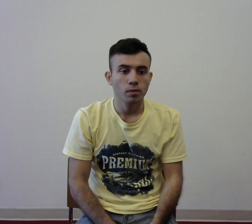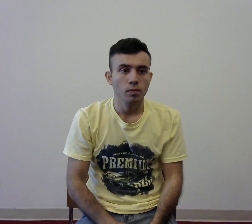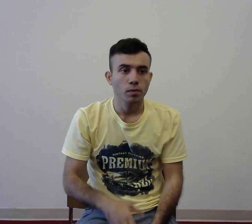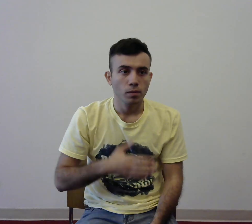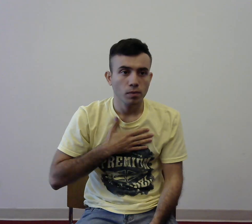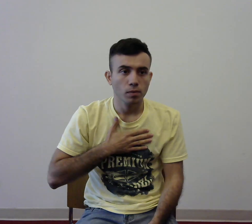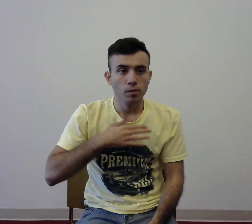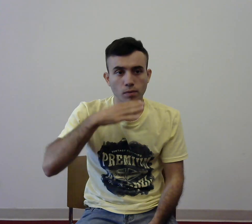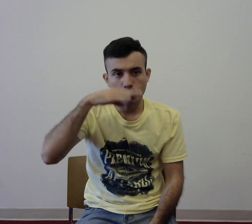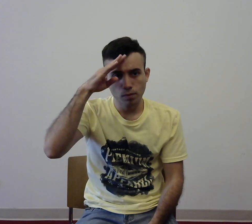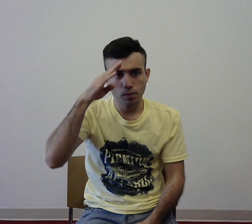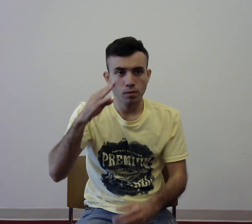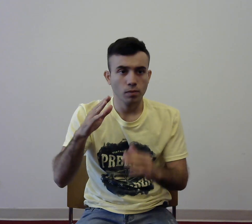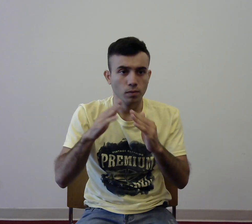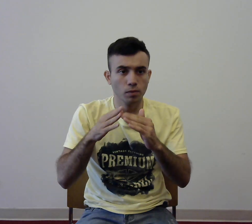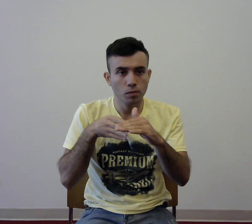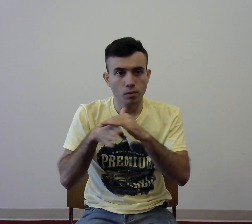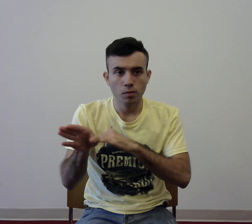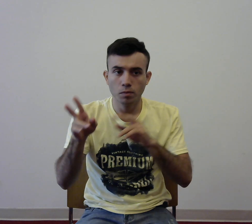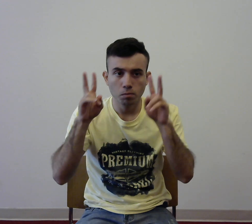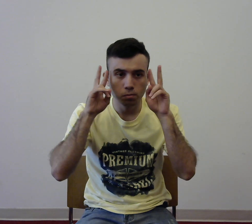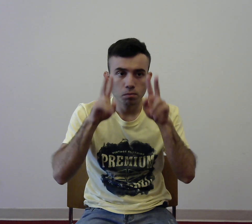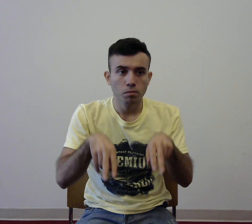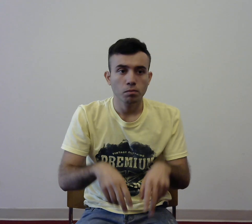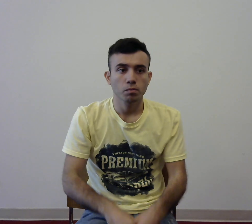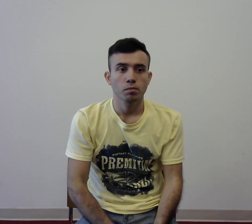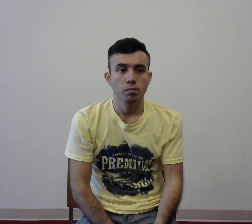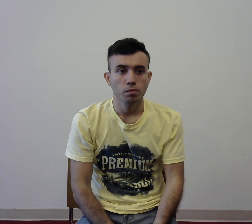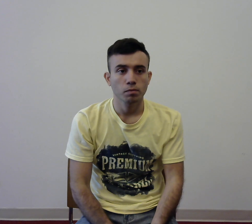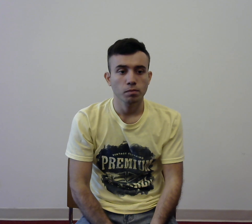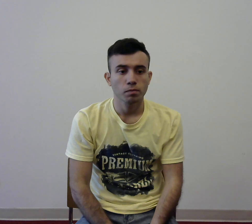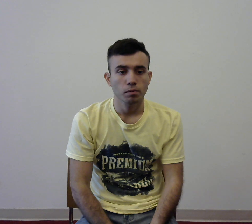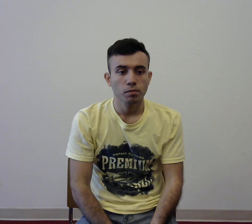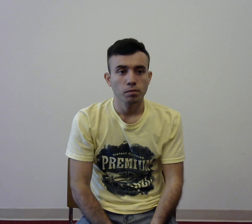Mənim atam evdən çıxa bilmir